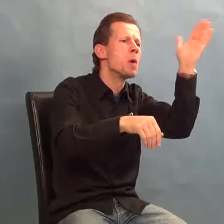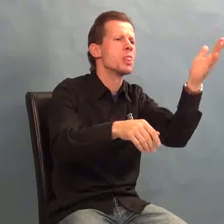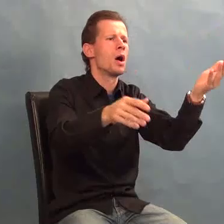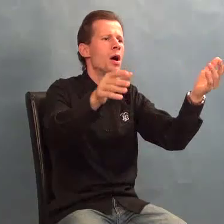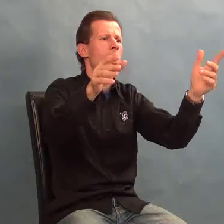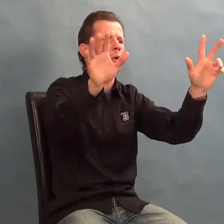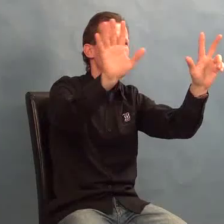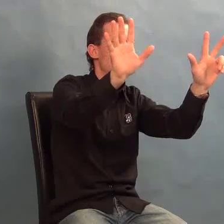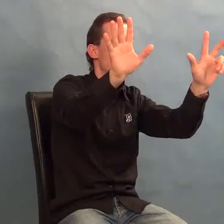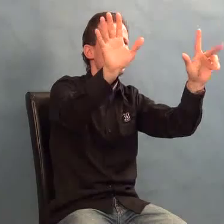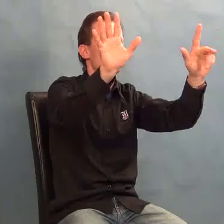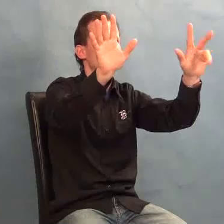Siódma, ósma godzina?